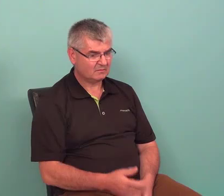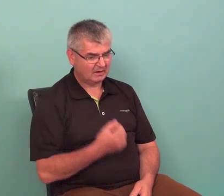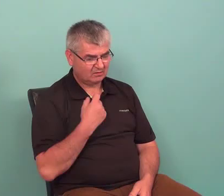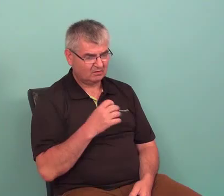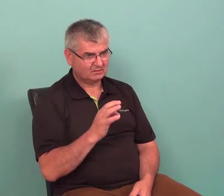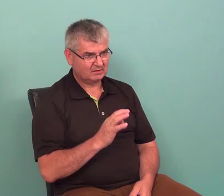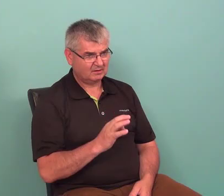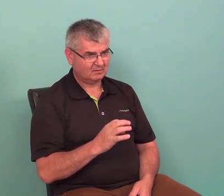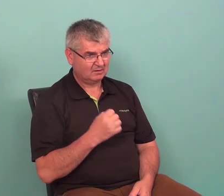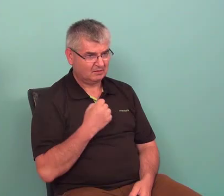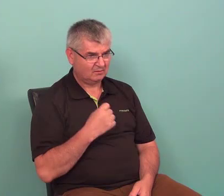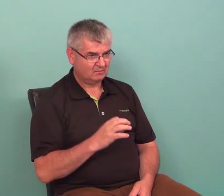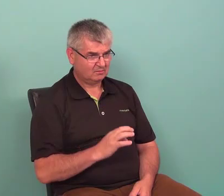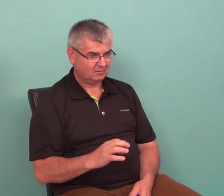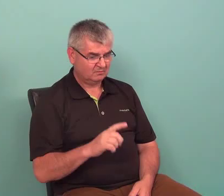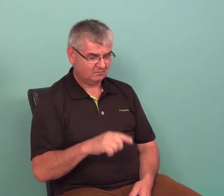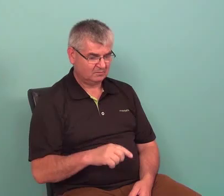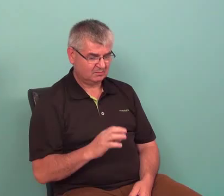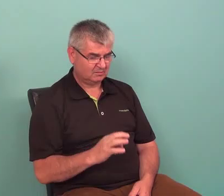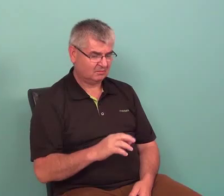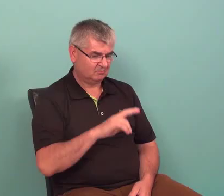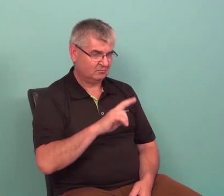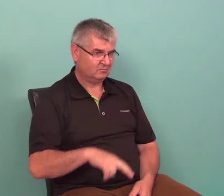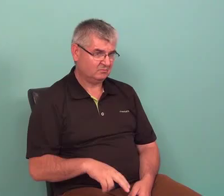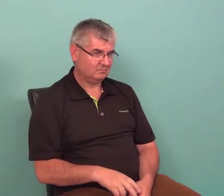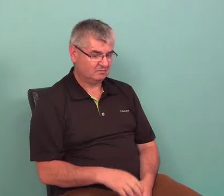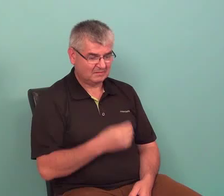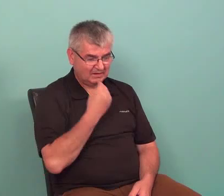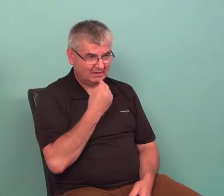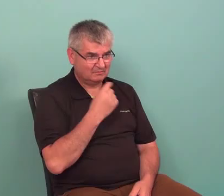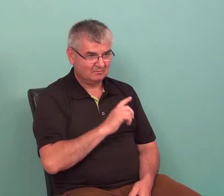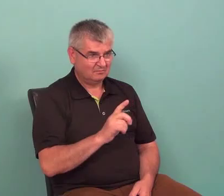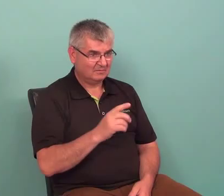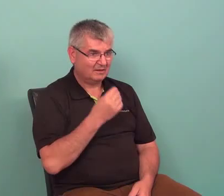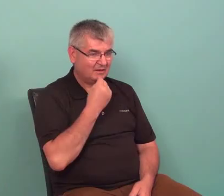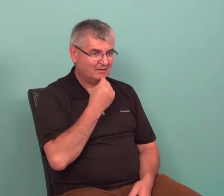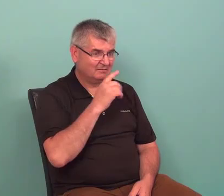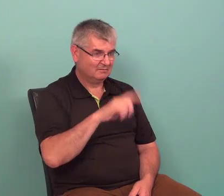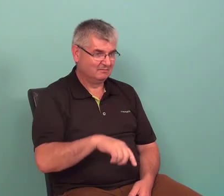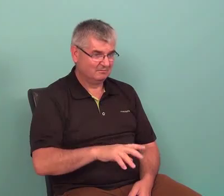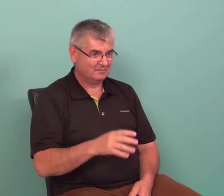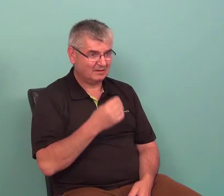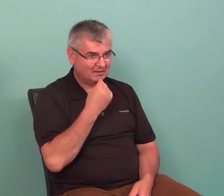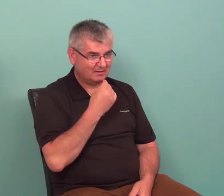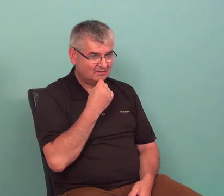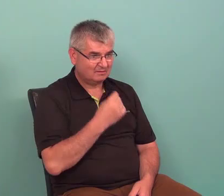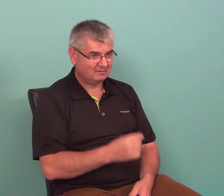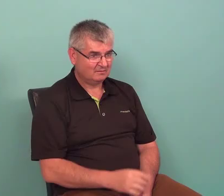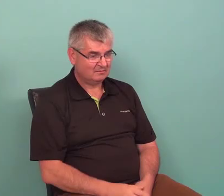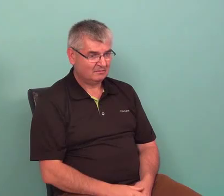Napój bezalkoholowy jest skreślony oraz jedzenie również jest skreślone, to znaczy, że nie wolno.